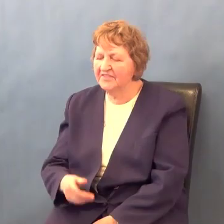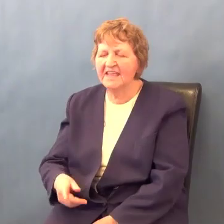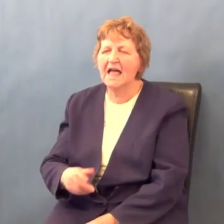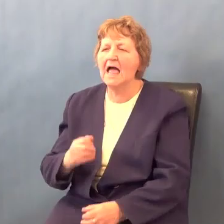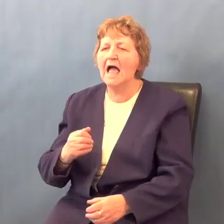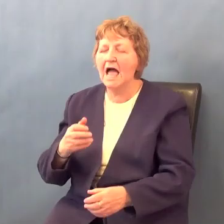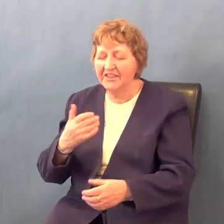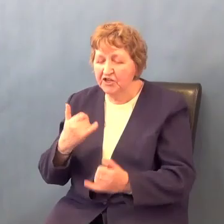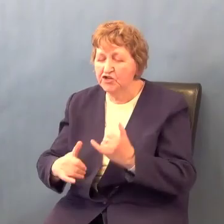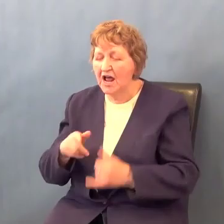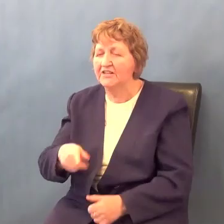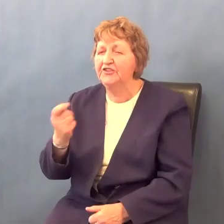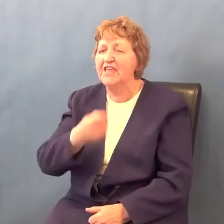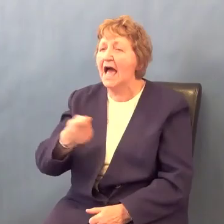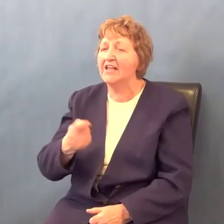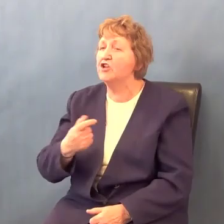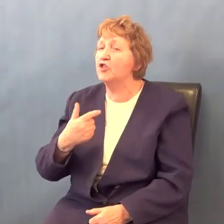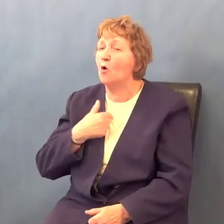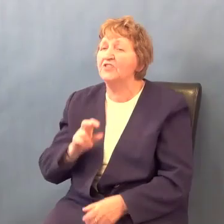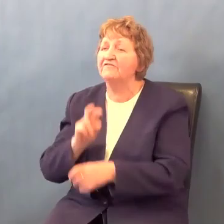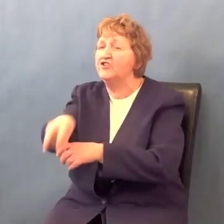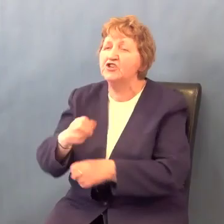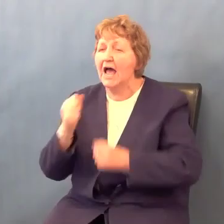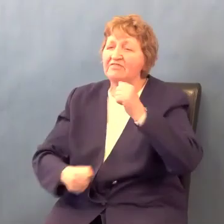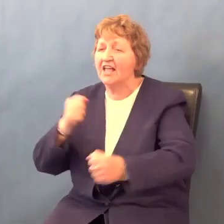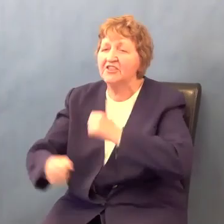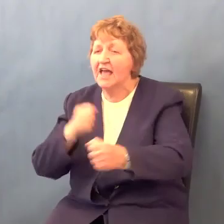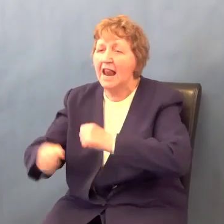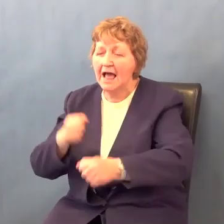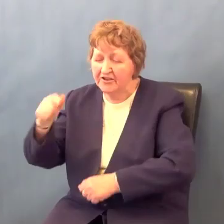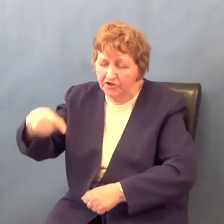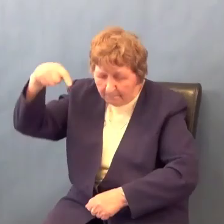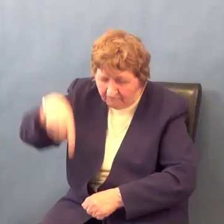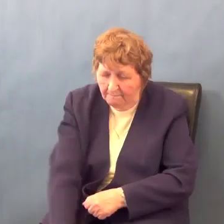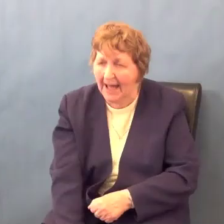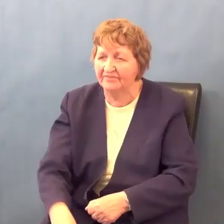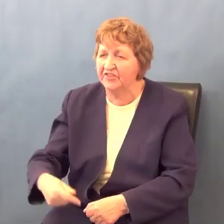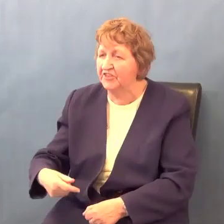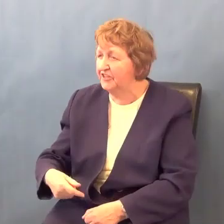Jeżeli coś nadjeżdża, to nie wsiadam do pojazdu w biegu, bo mogę spaść na dół.